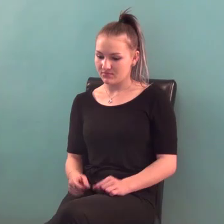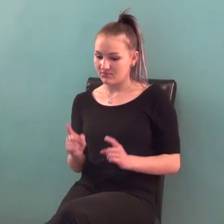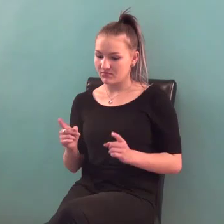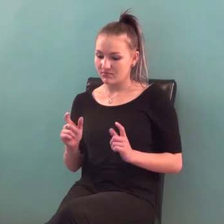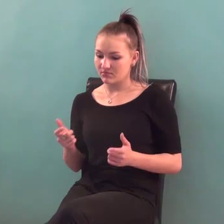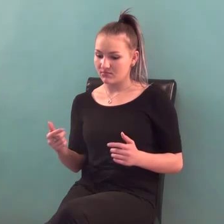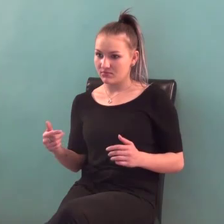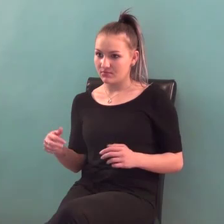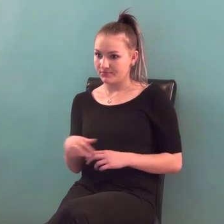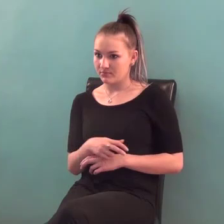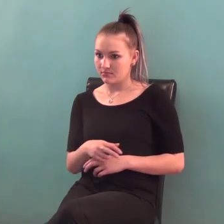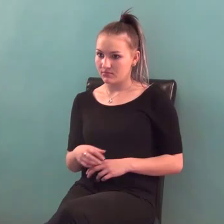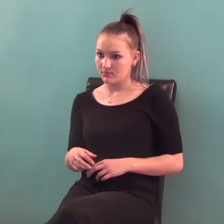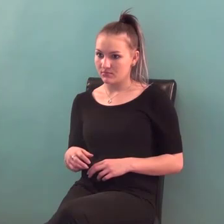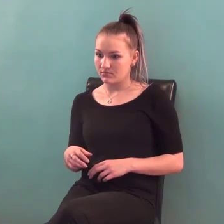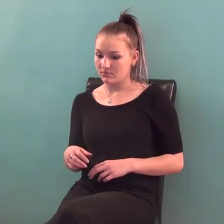Trzeba uważać, może być wypadek samochodowy.